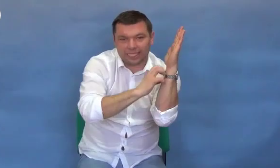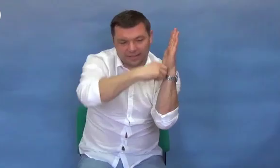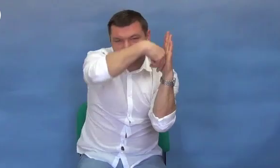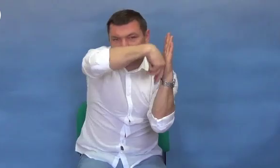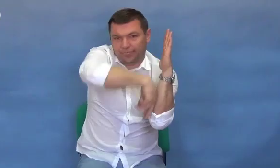Ześlizguje się...